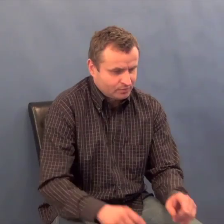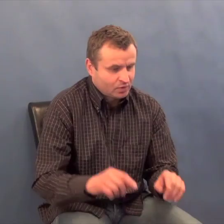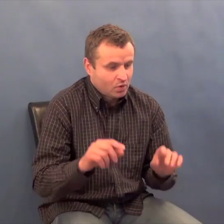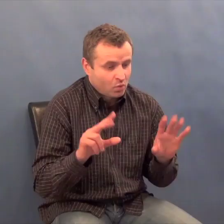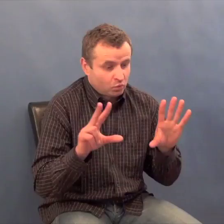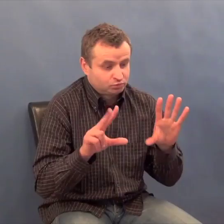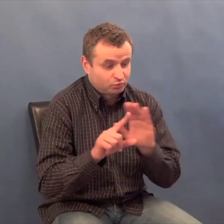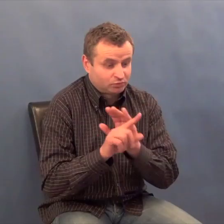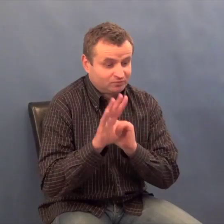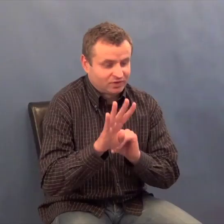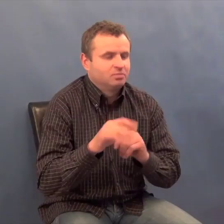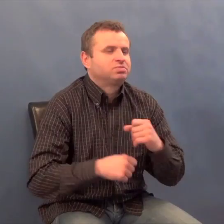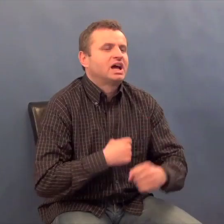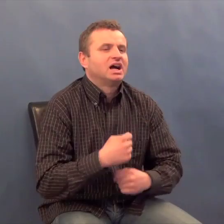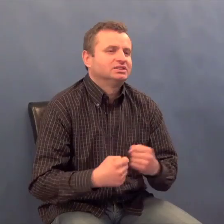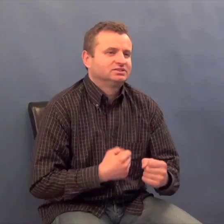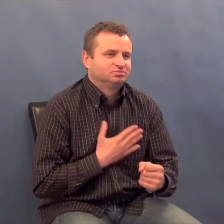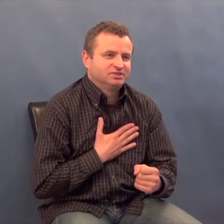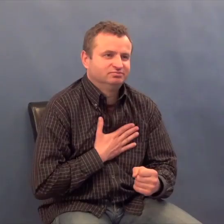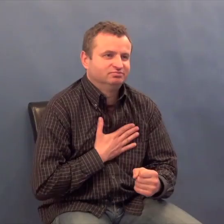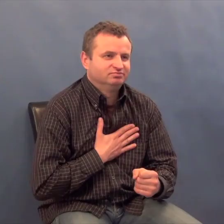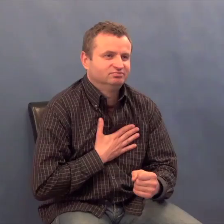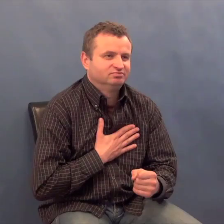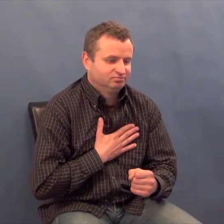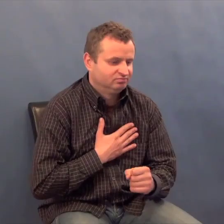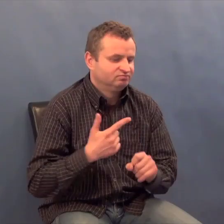Od ósmej do czwartej pracuję.